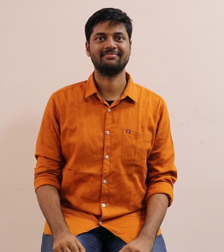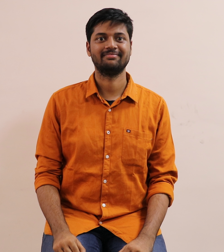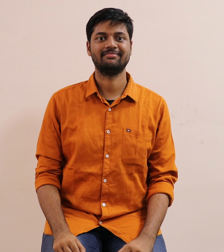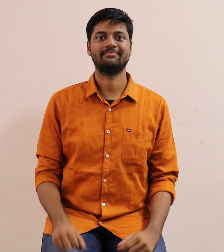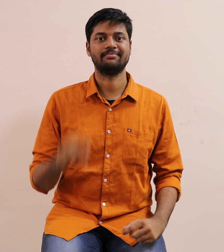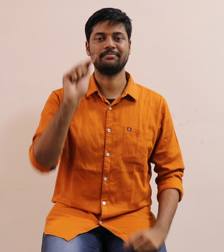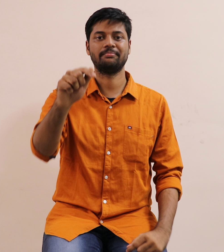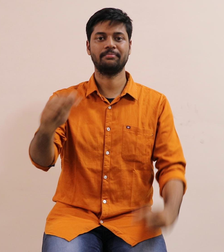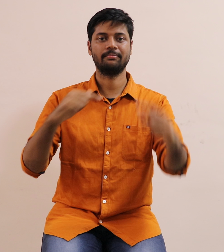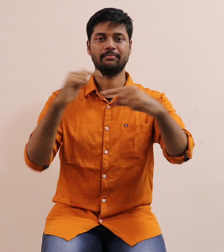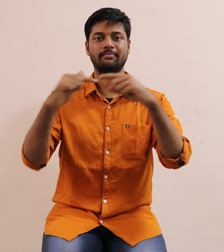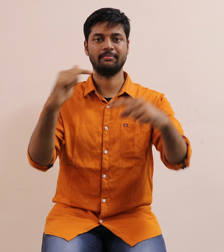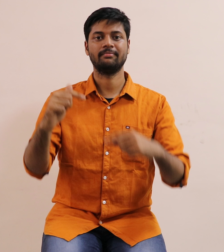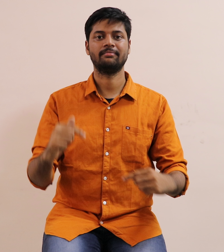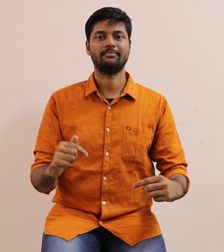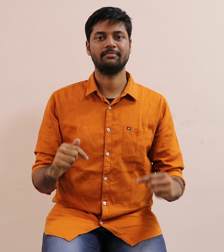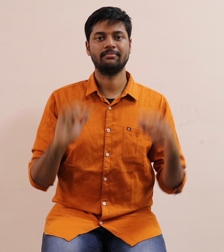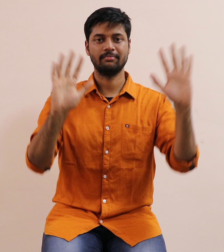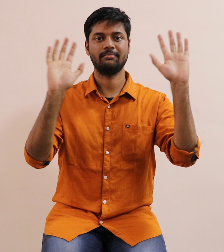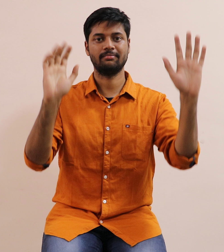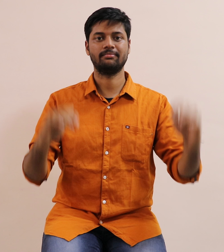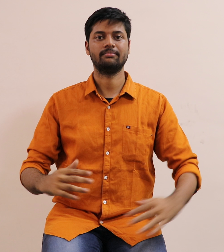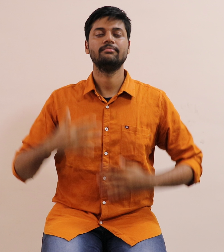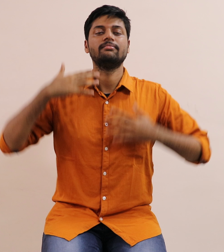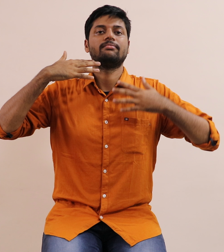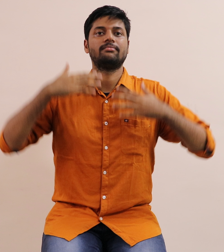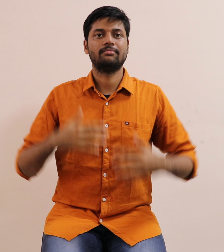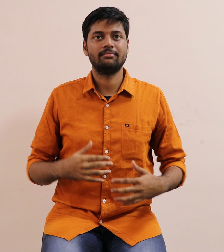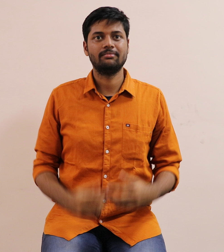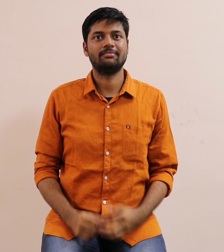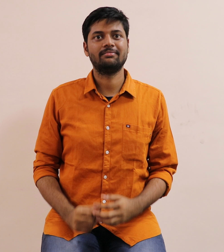it was nice chatting with you